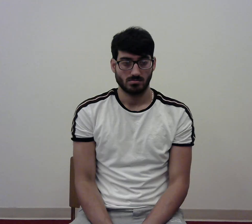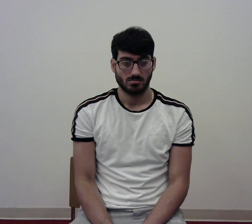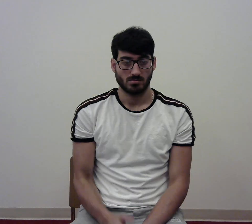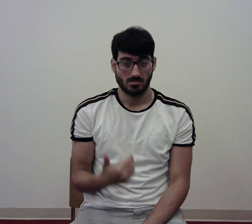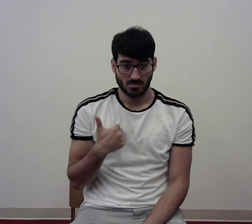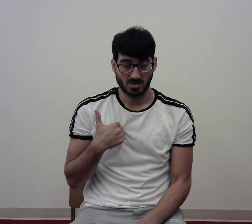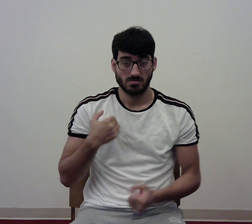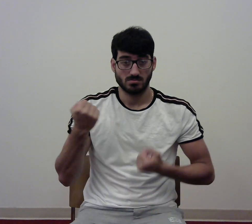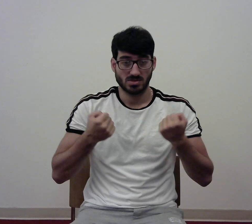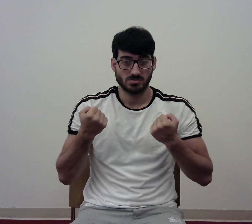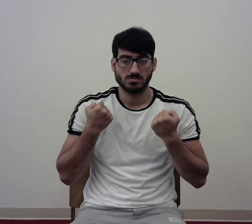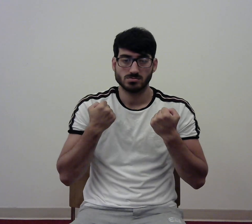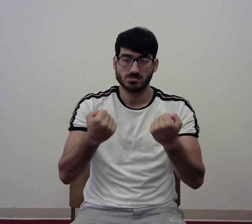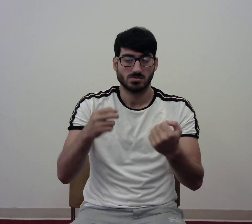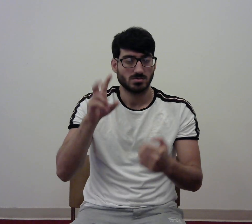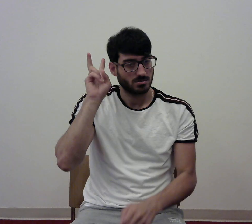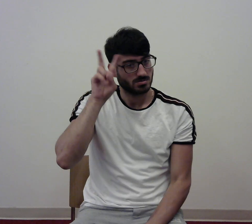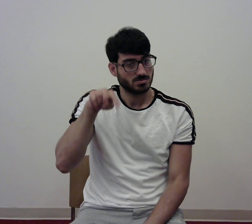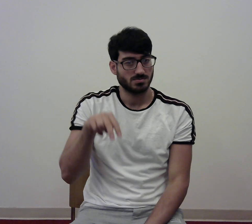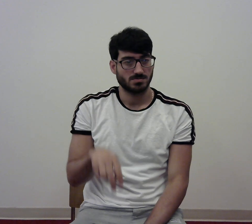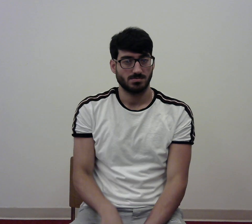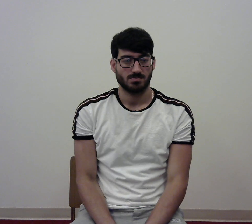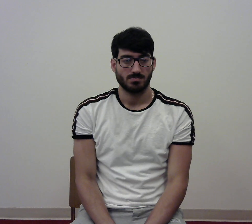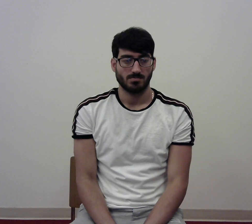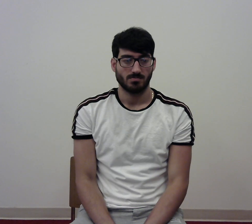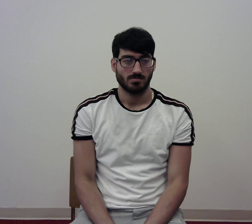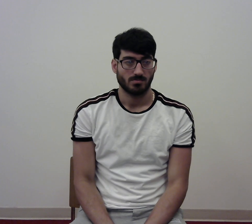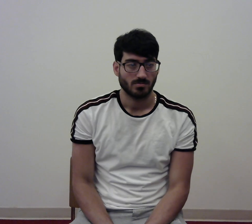Mən avtomobil sürə bilmirəm